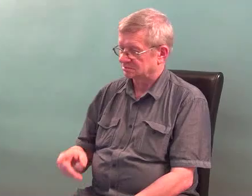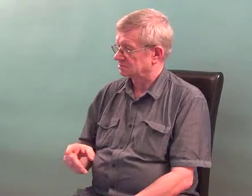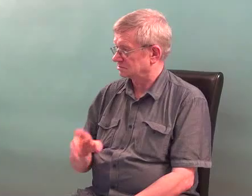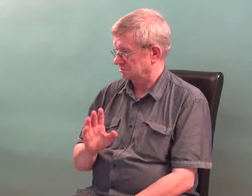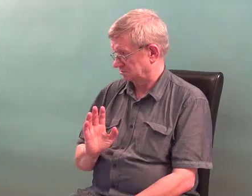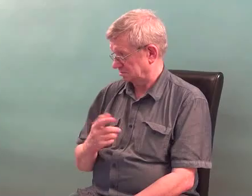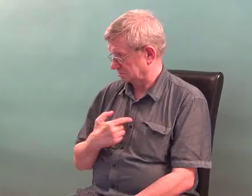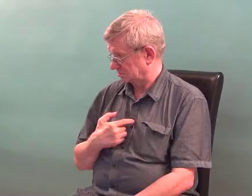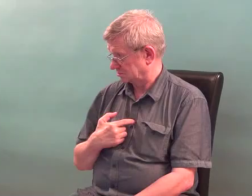Ja?